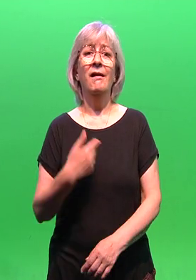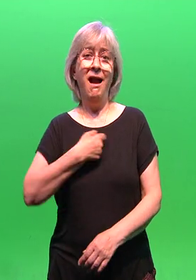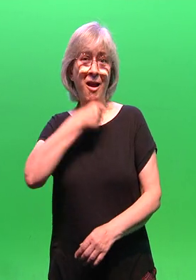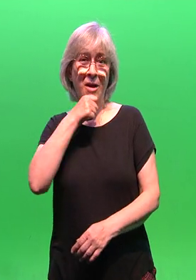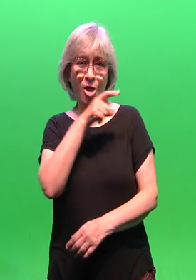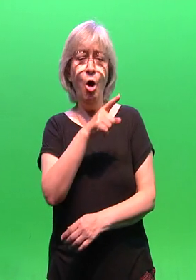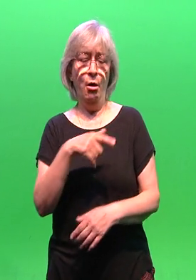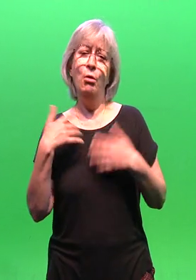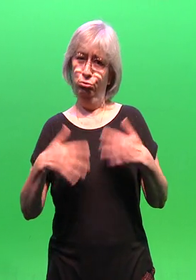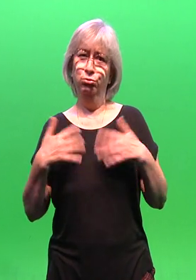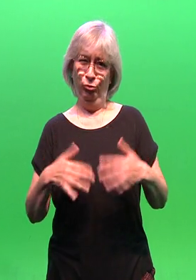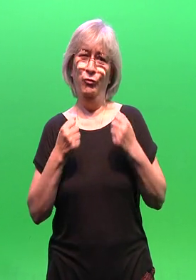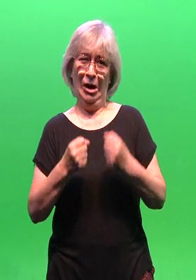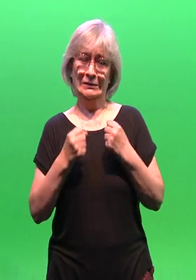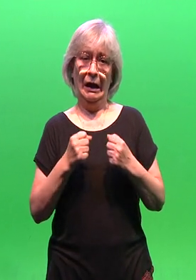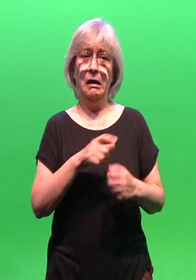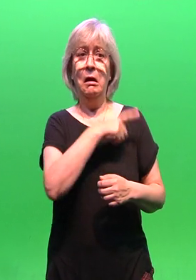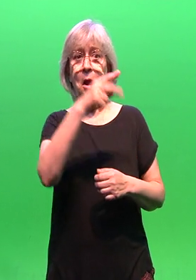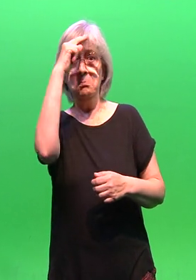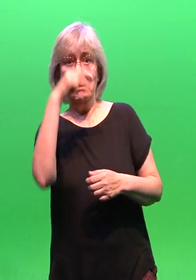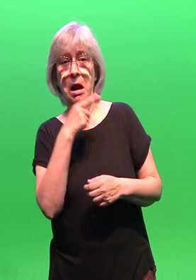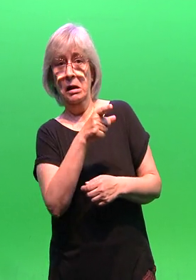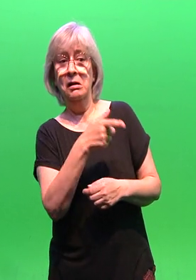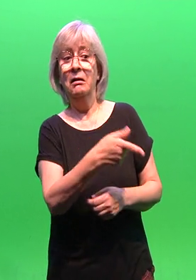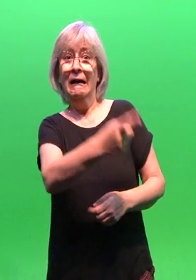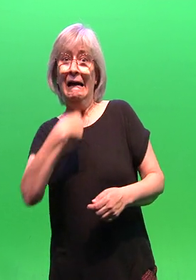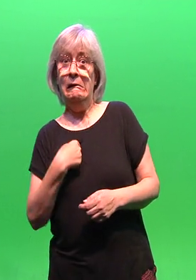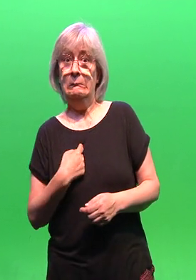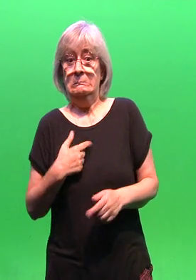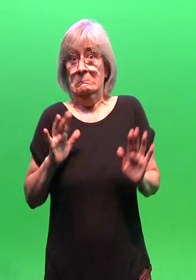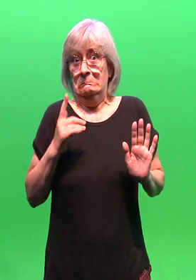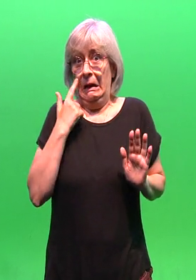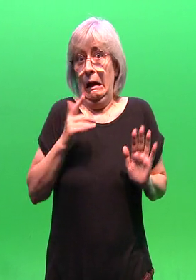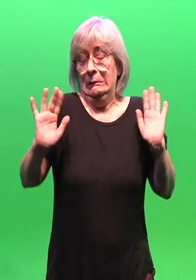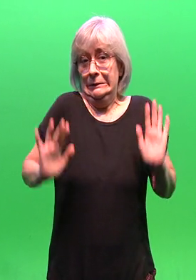El meu avi bastant, el meu pare també, no sé si m'ho han passat a mi també.